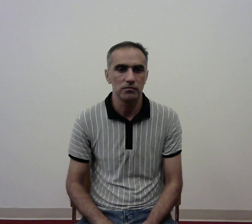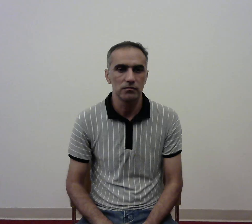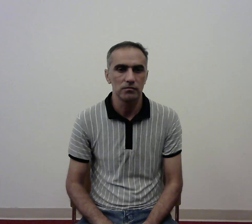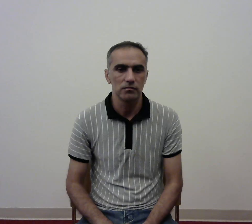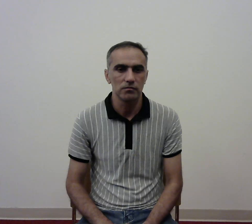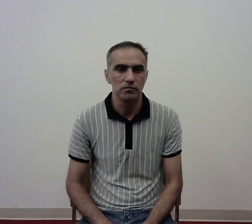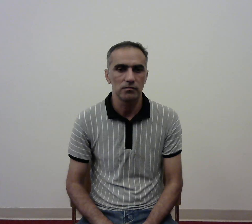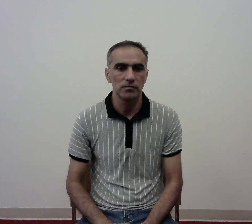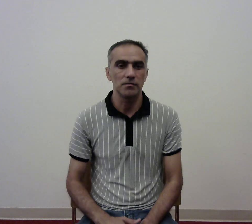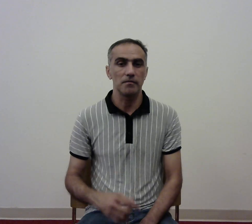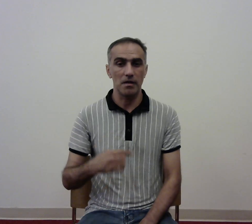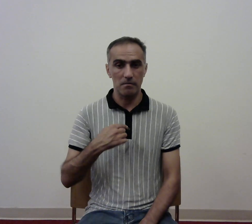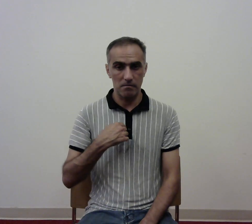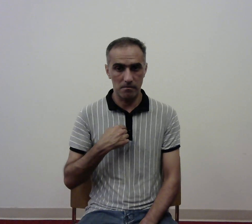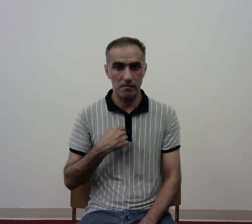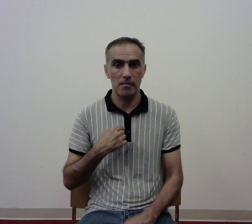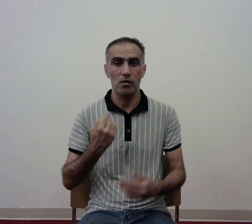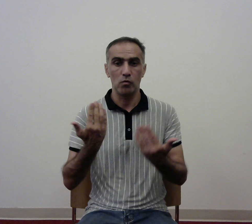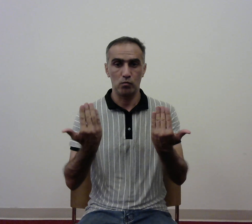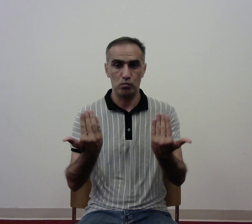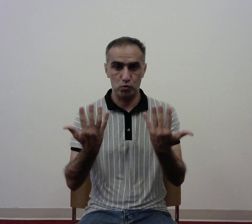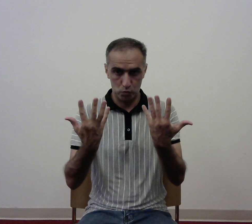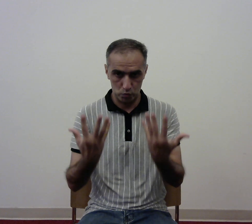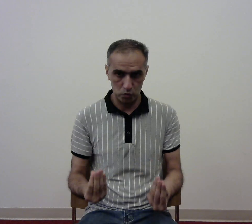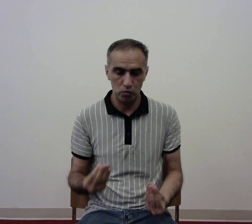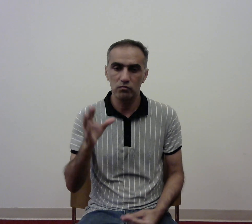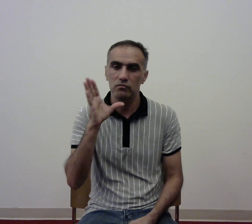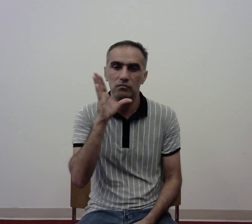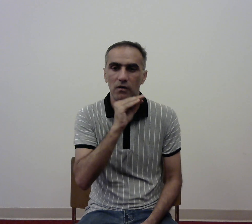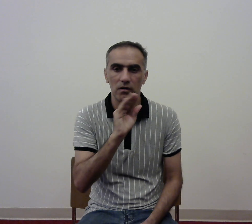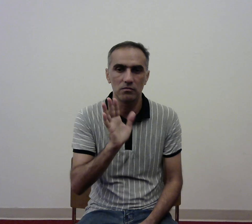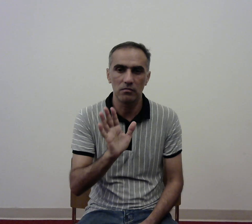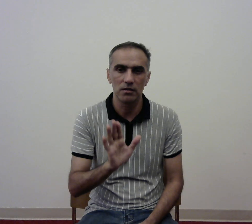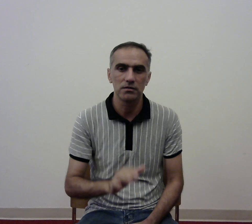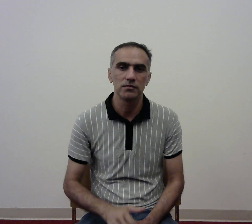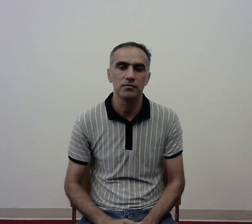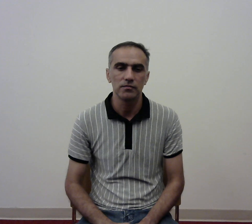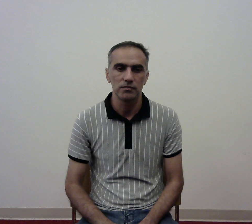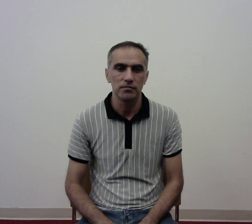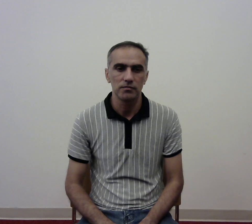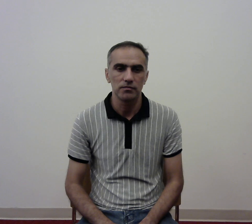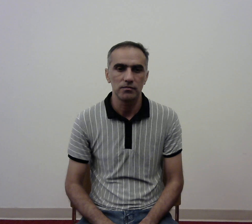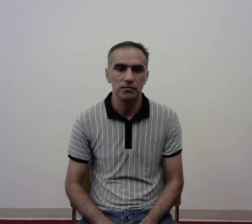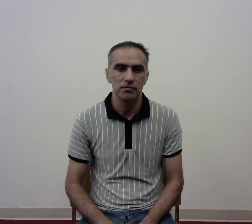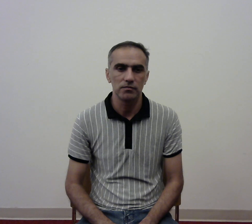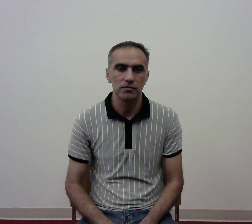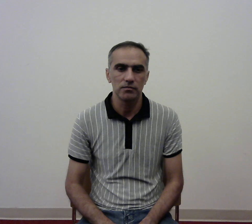Məndə bu gün alınmır